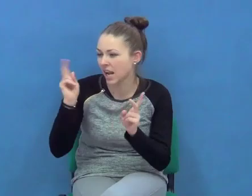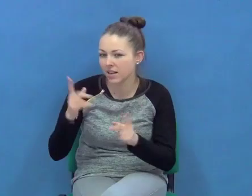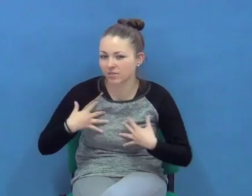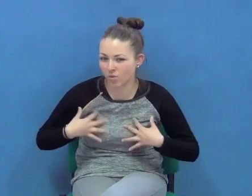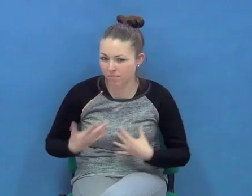Zakaz kąpieli.